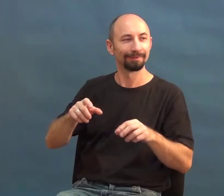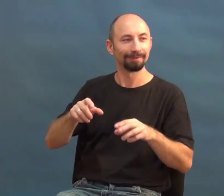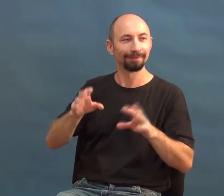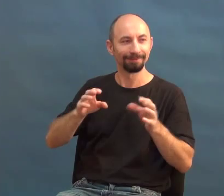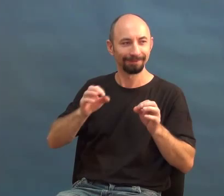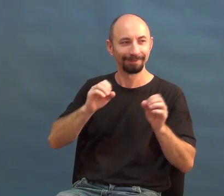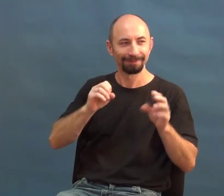Tak.